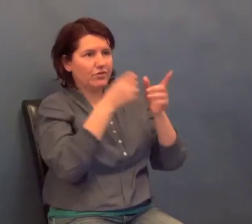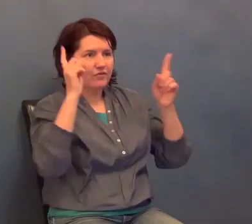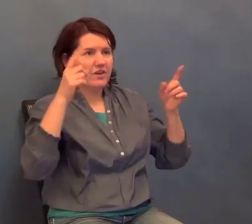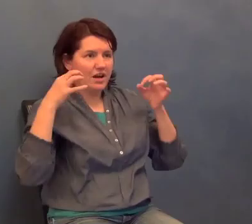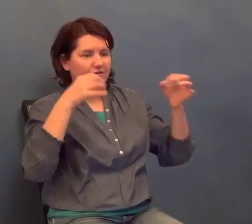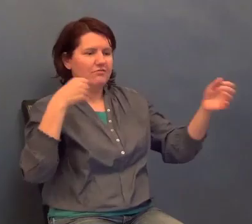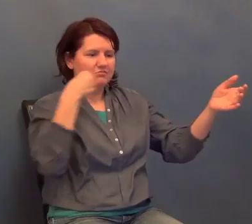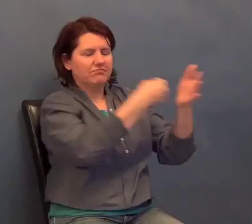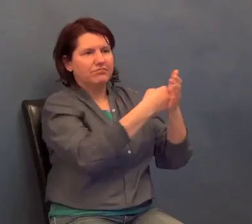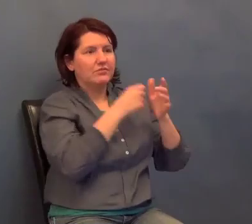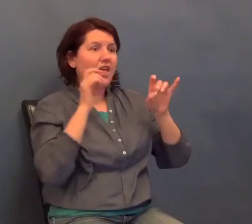Uwaga - wypadek samochodowy.